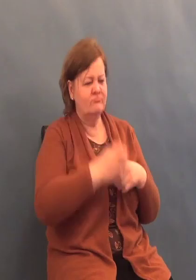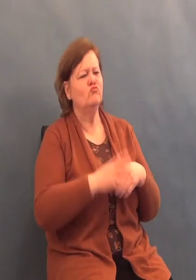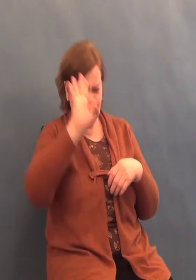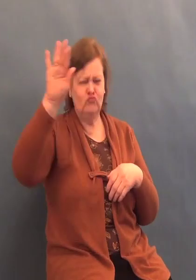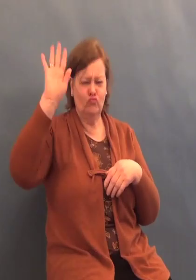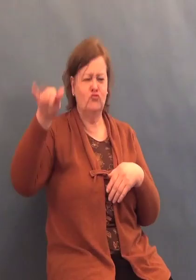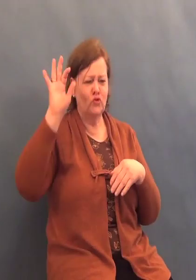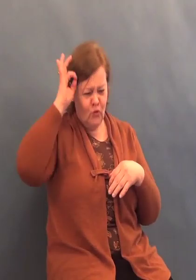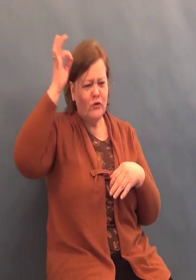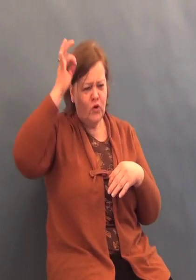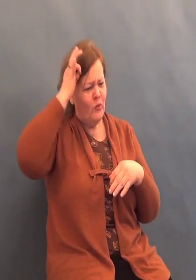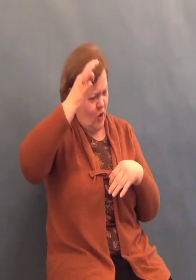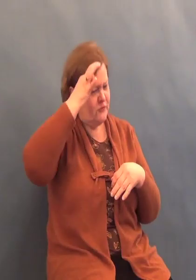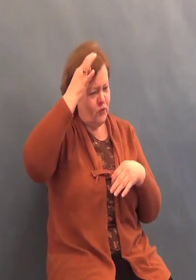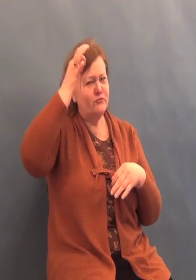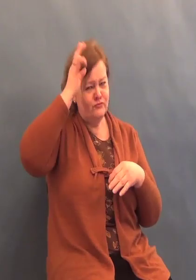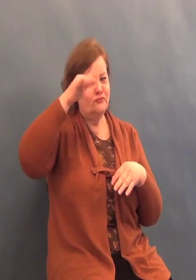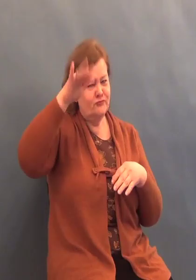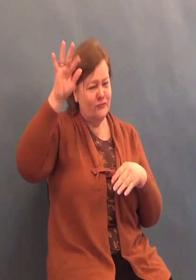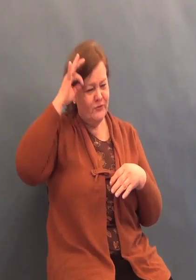Oni mu odpowiadają: "Idź, idź, dobranoc! Pa, pa, dobranoc!".